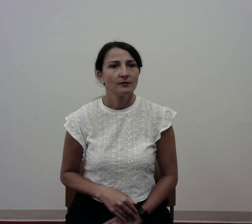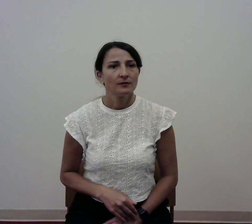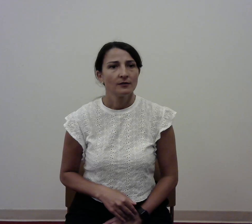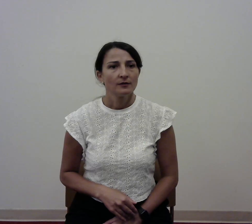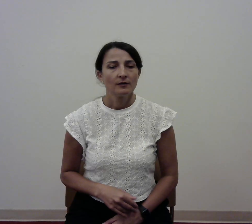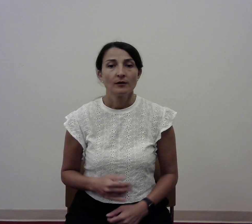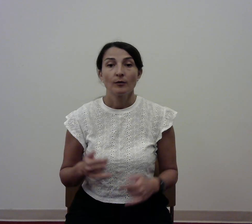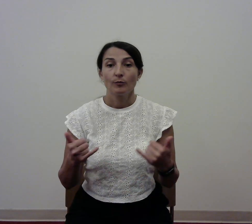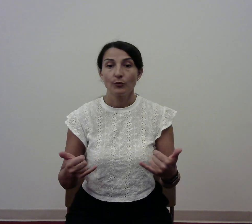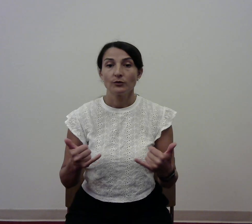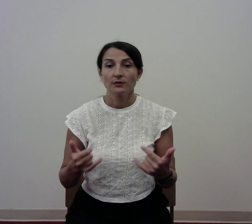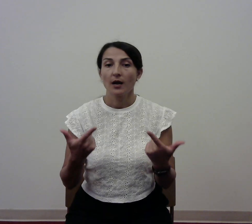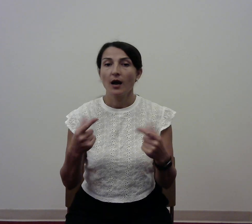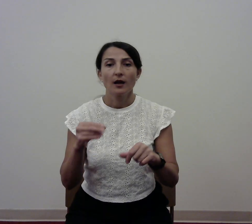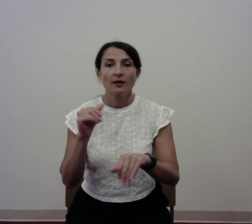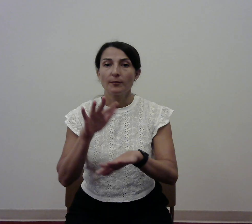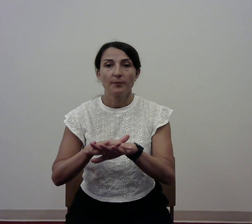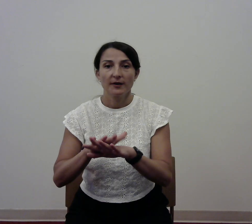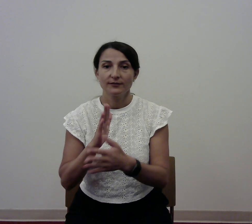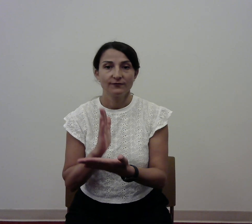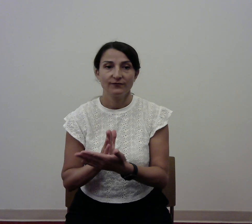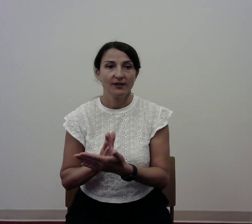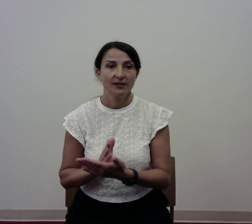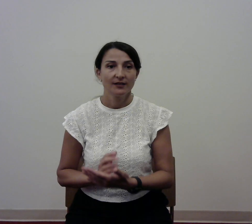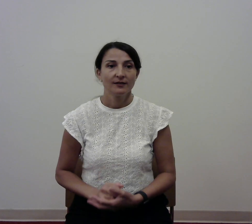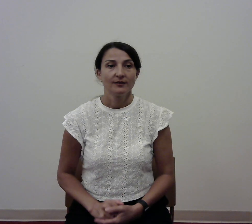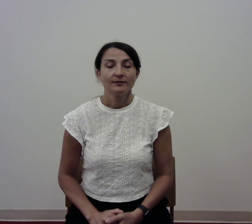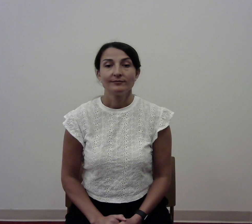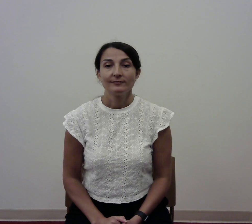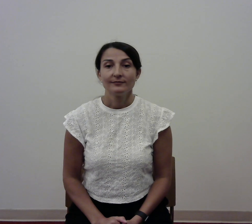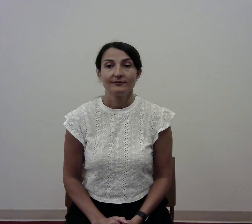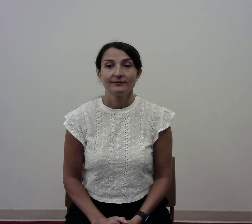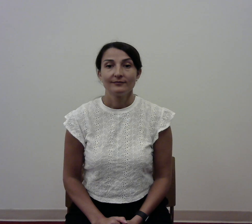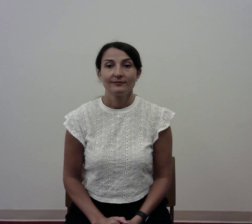Burda harda bank var?